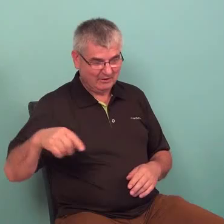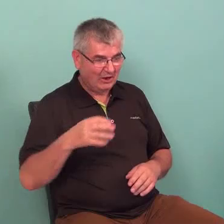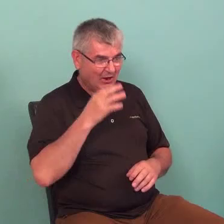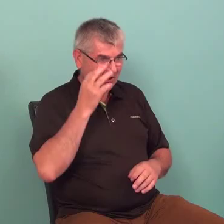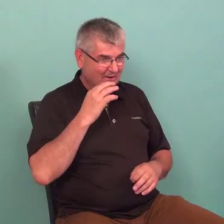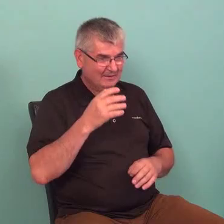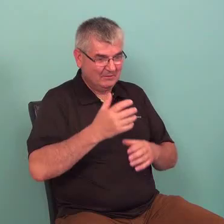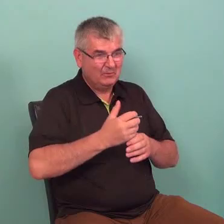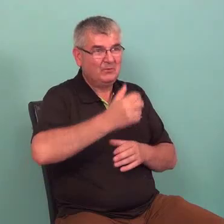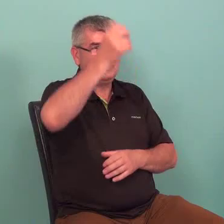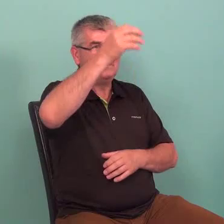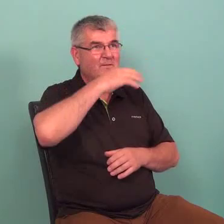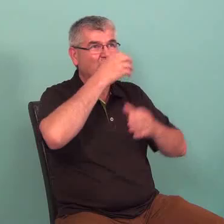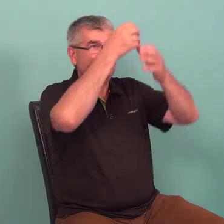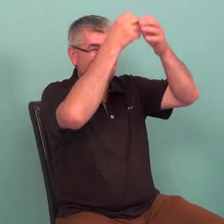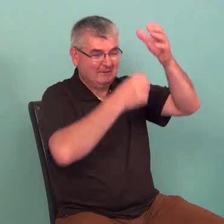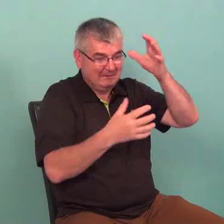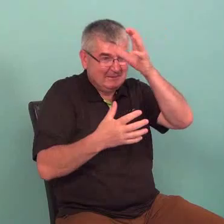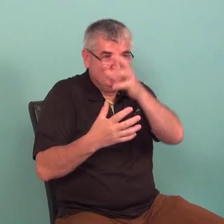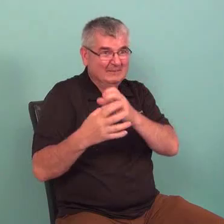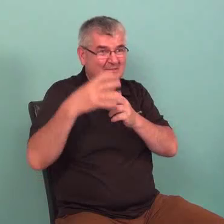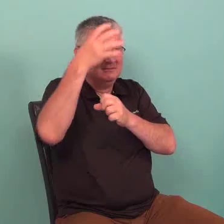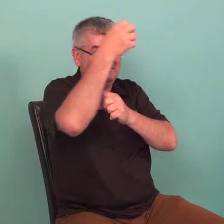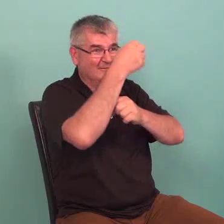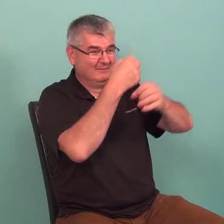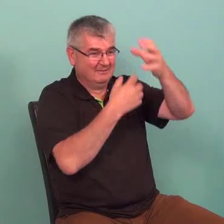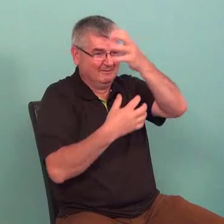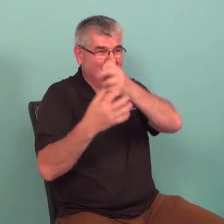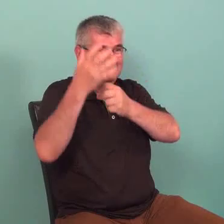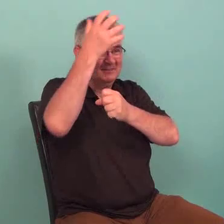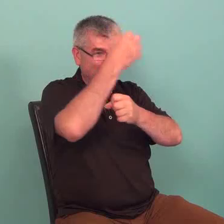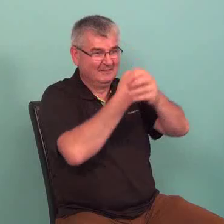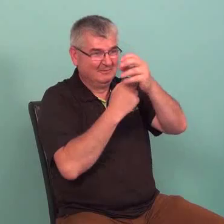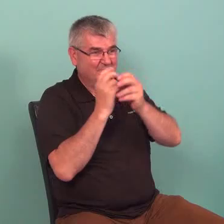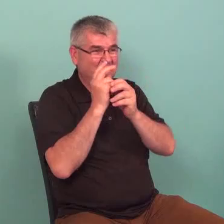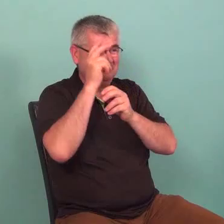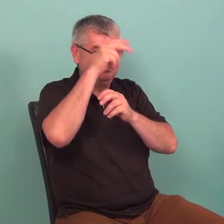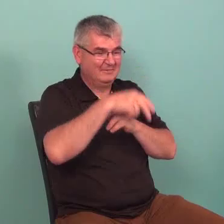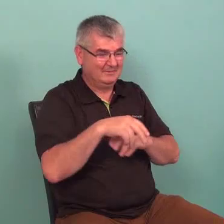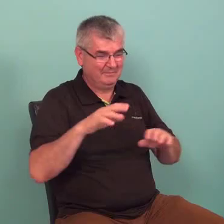Kot wspina się po rynnie do góry, wchodzi.